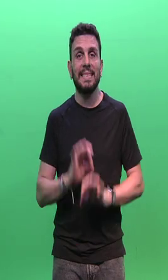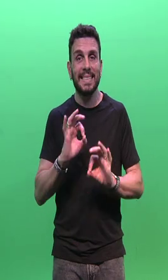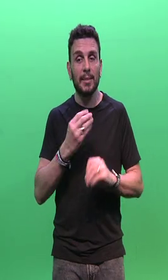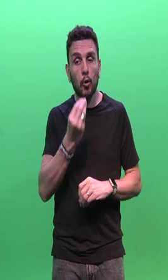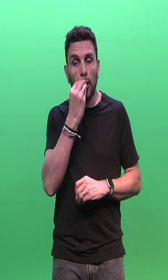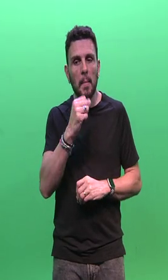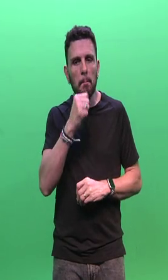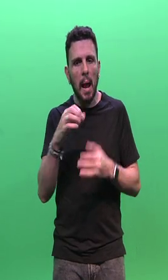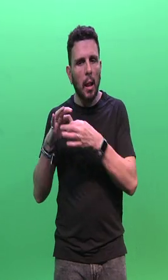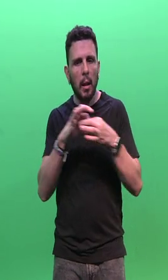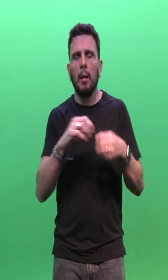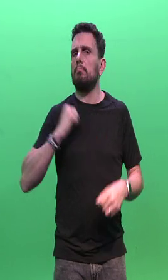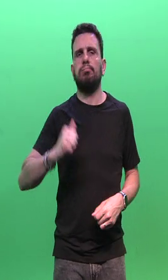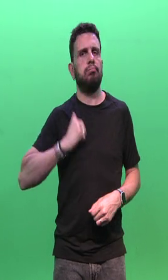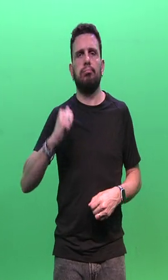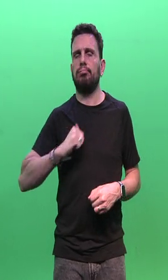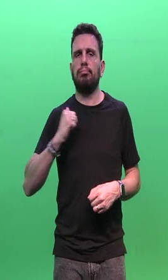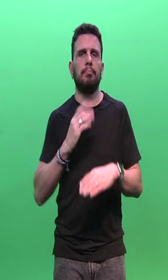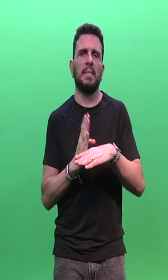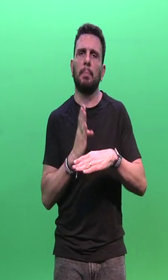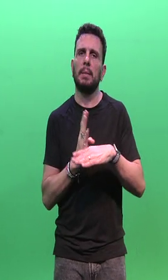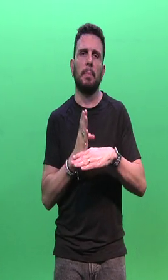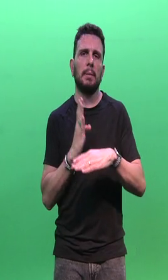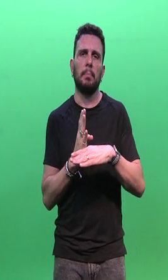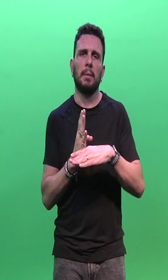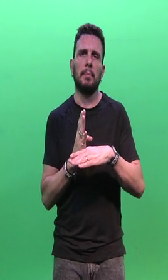Sempre que menjo malament tinc diarrea, està relacionat.